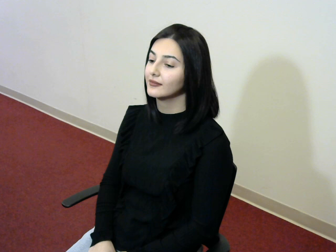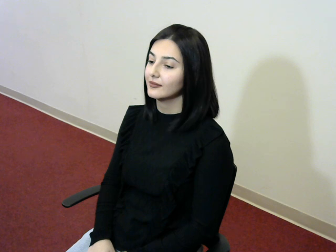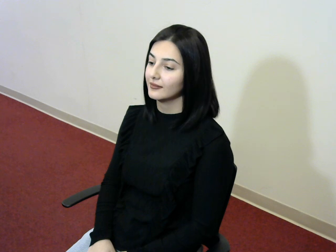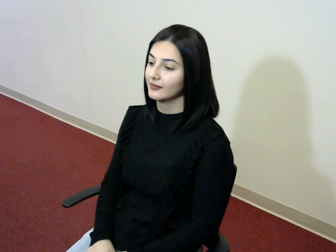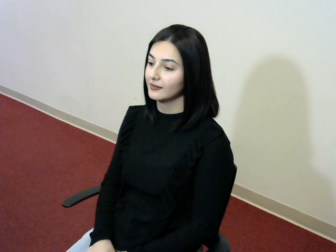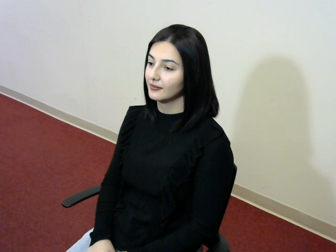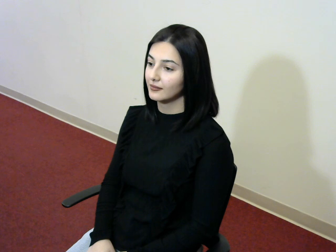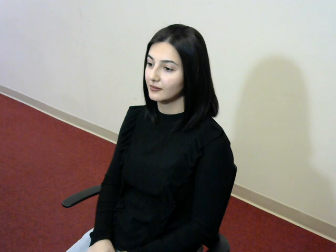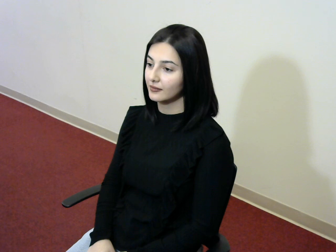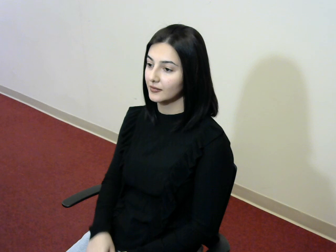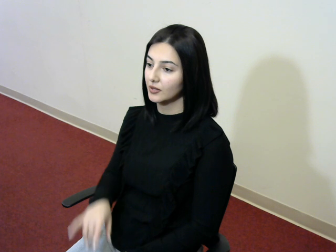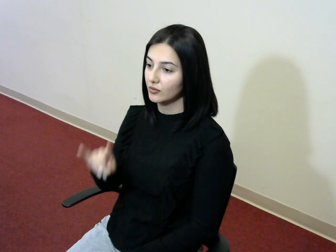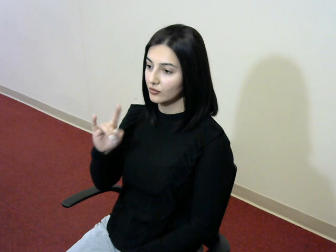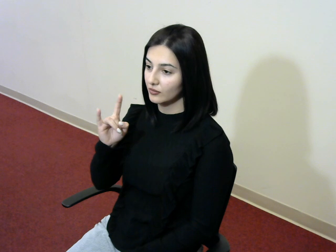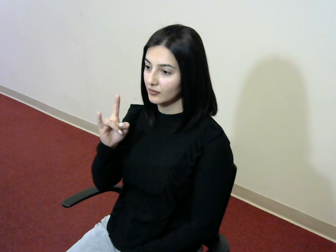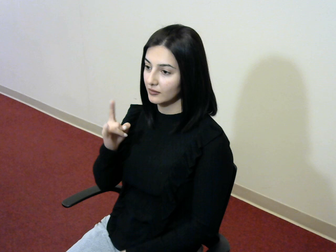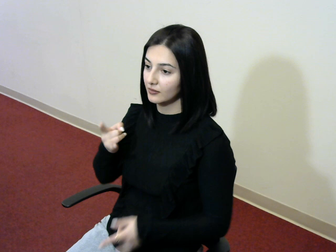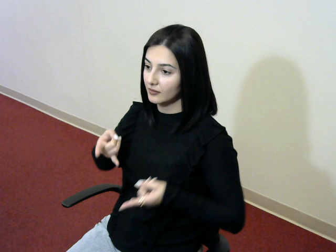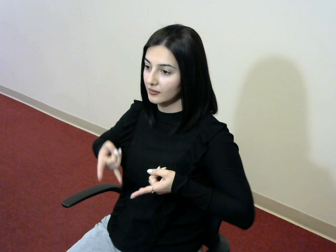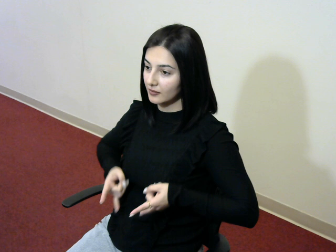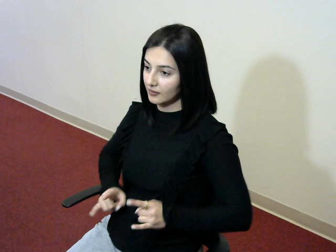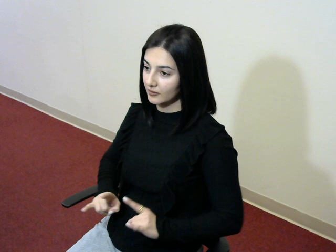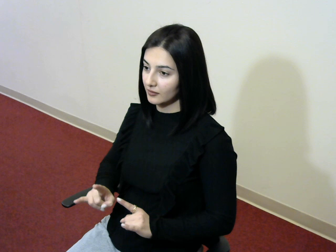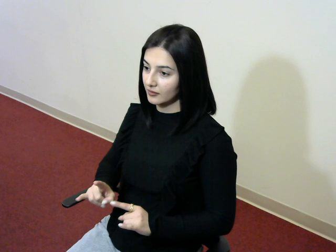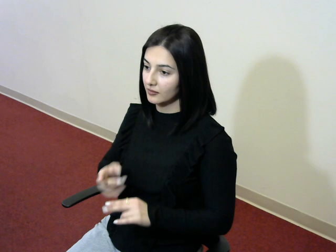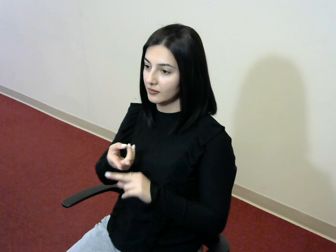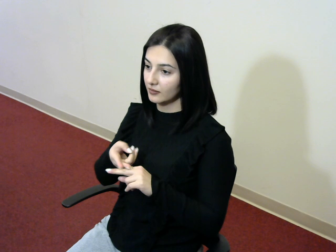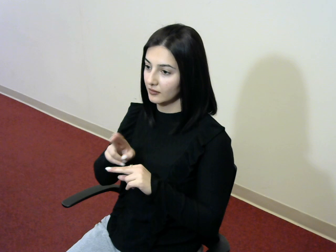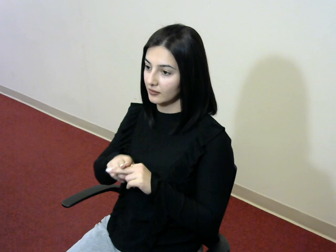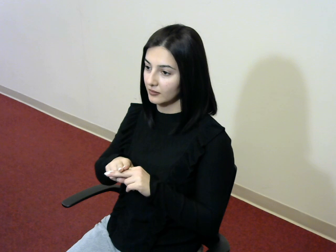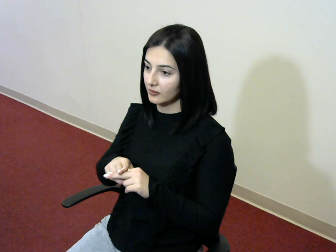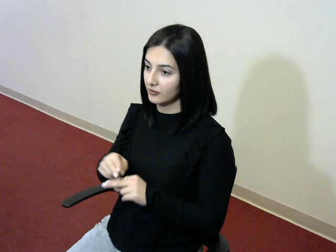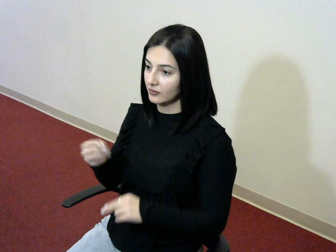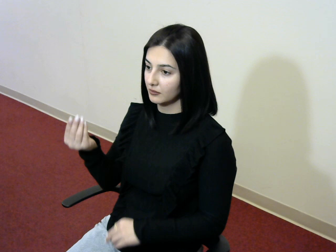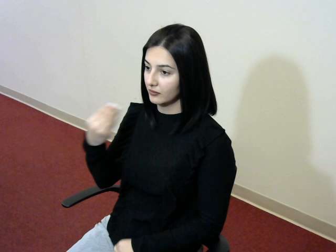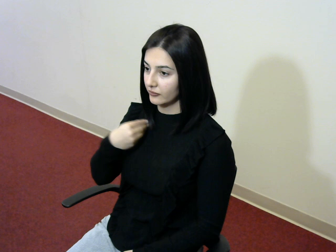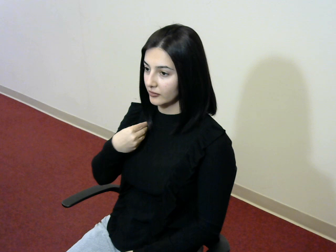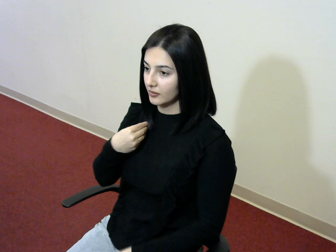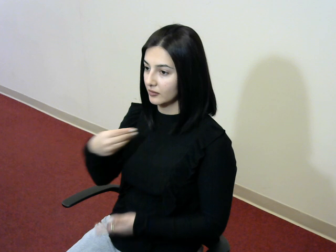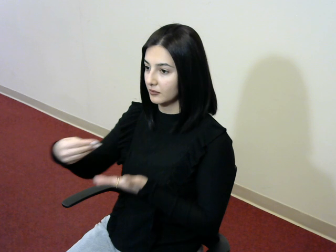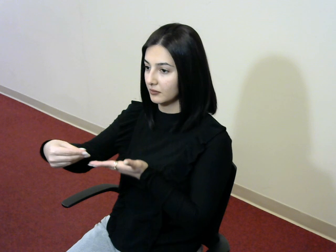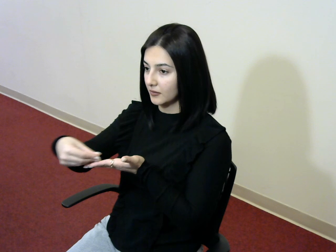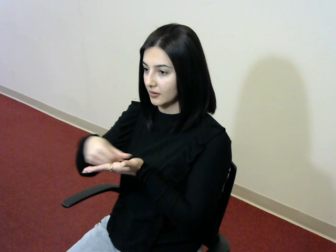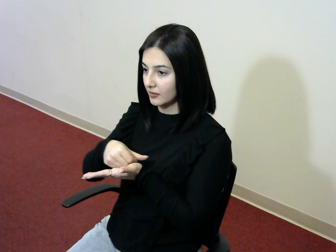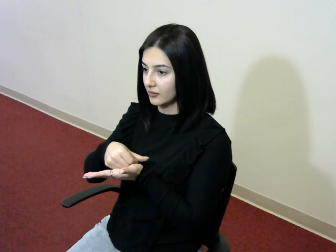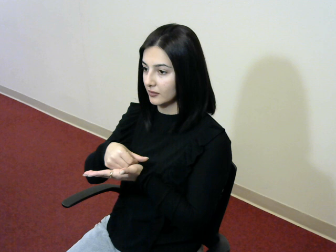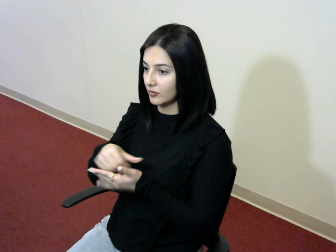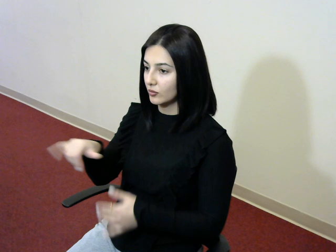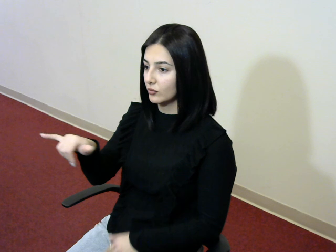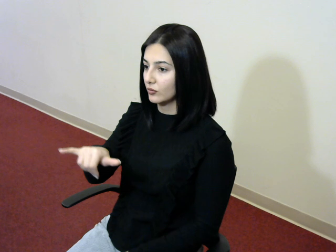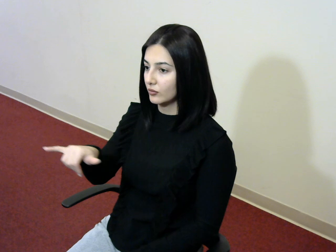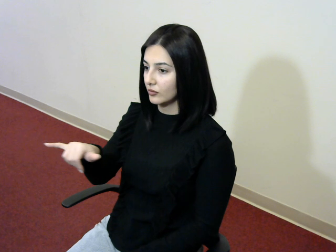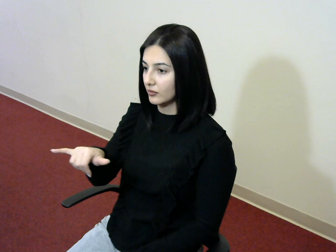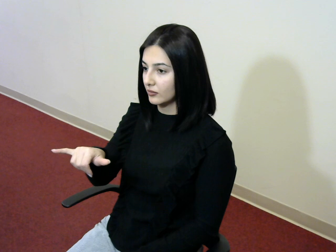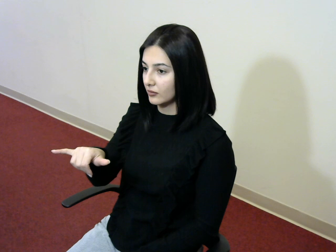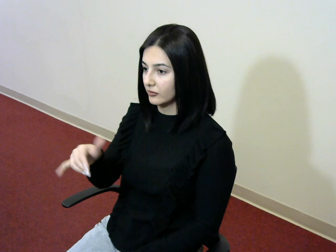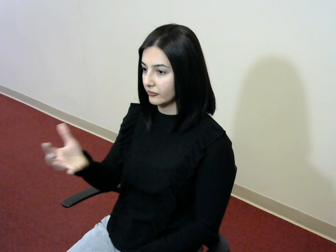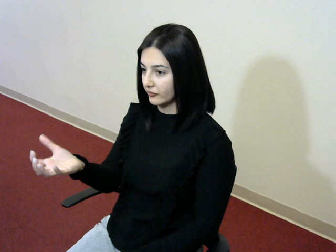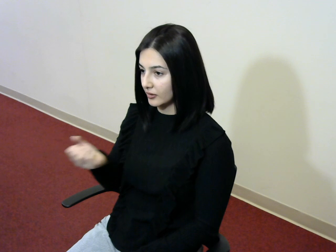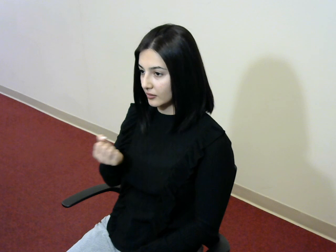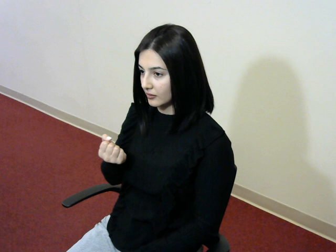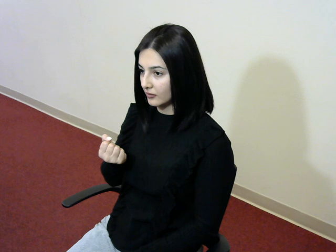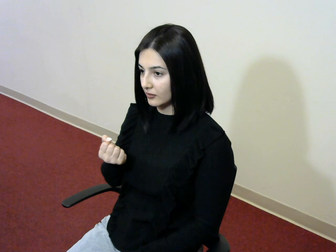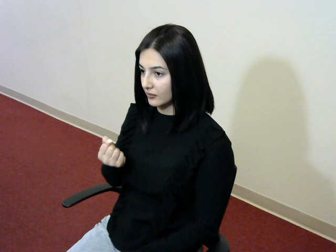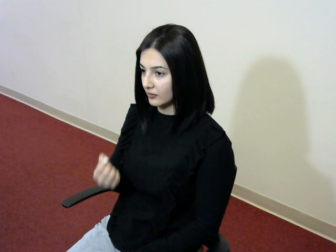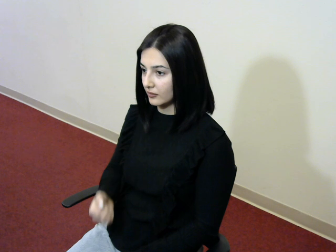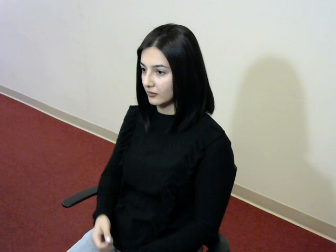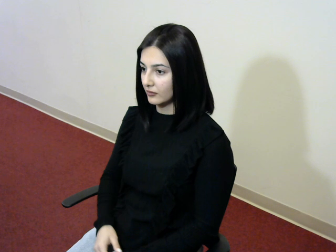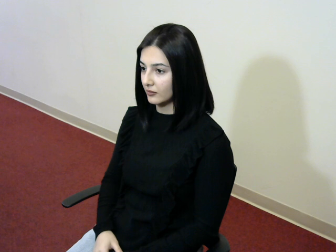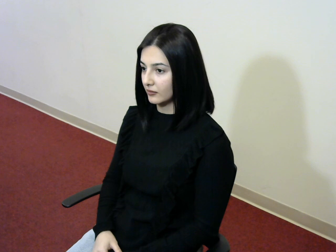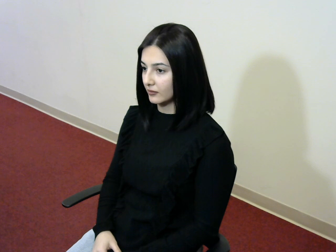Uşağın doğulmasına görə verilən ödəniş hardan alınır?